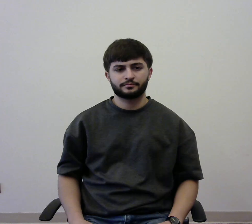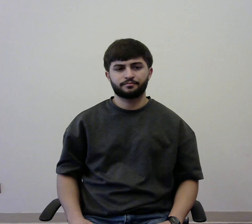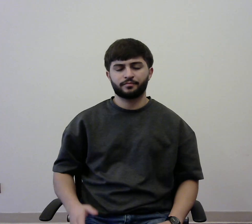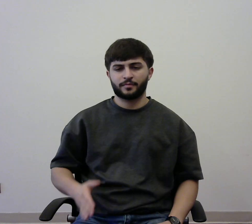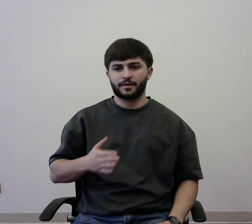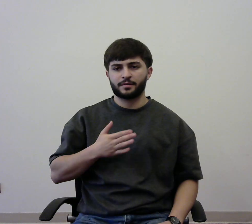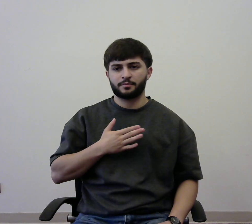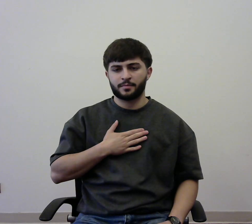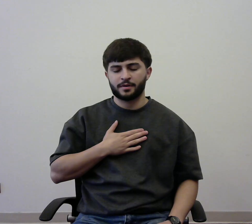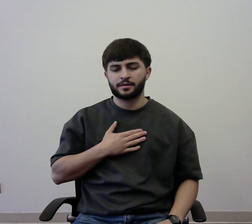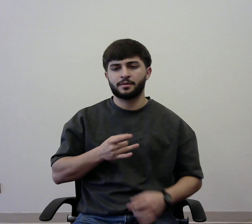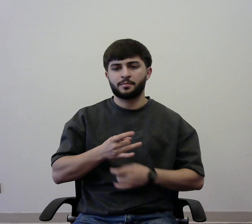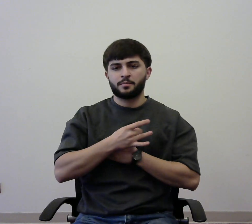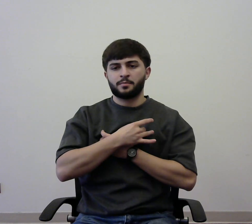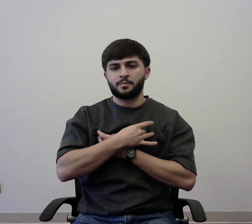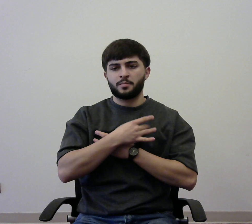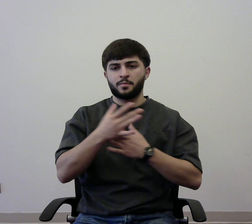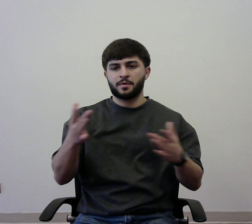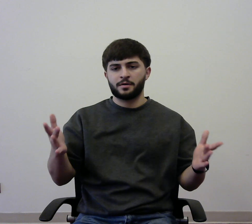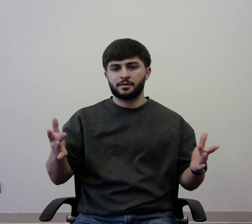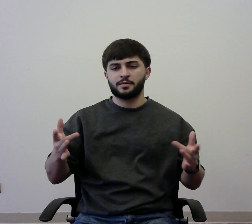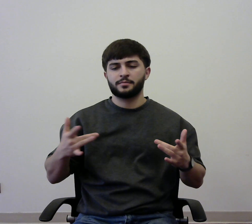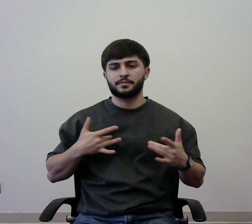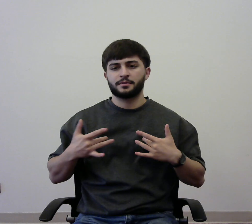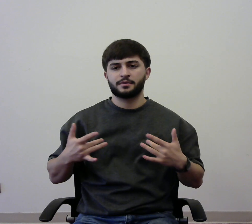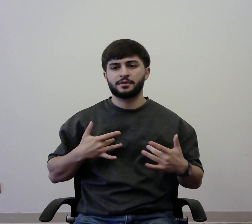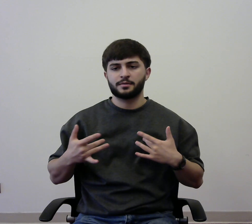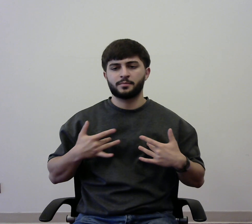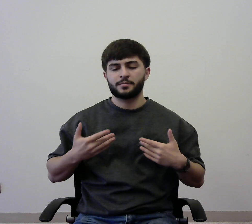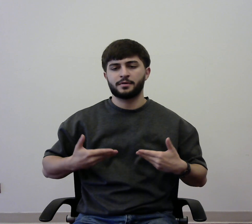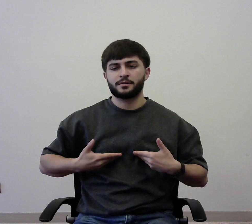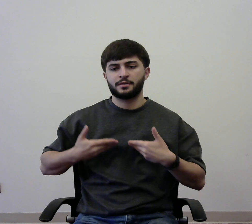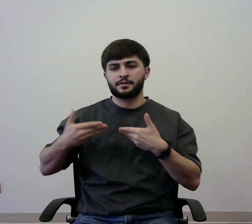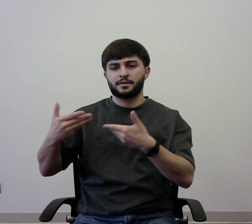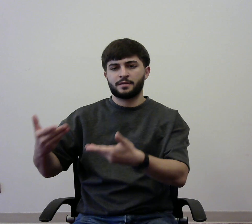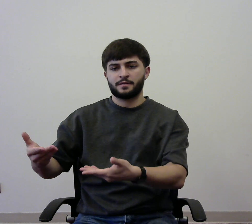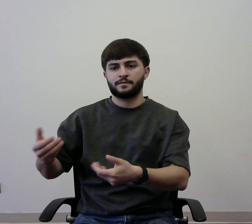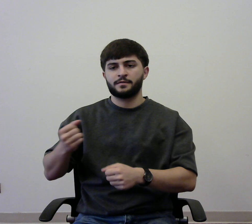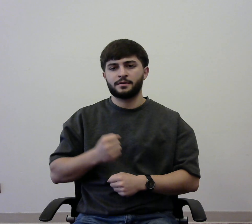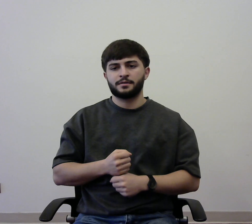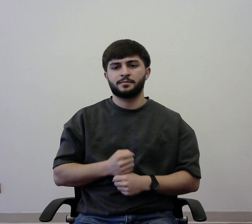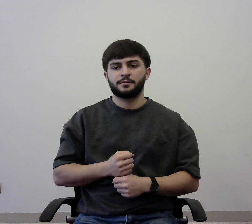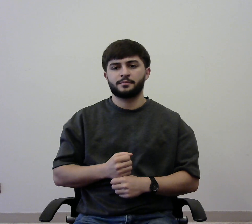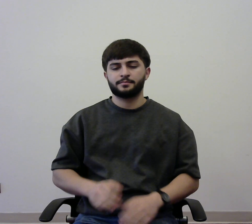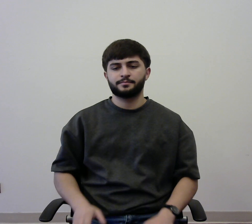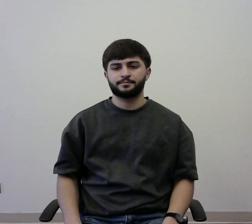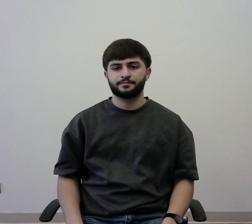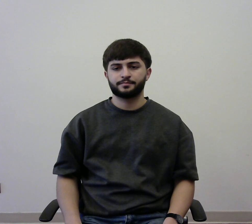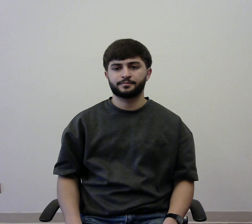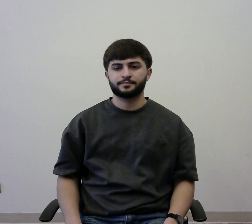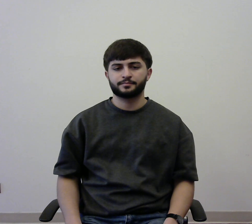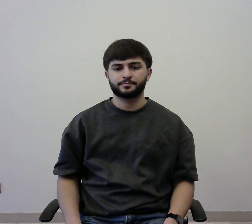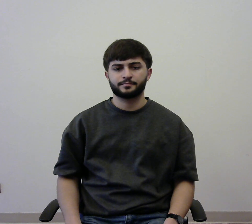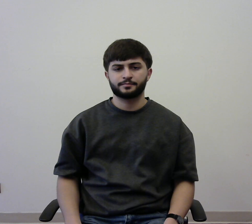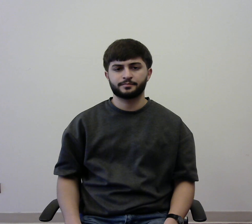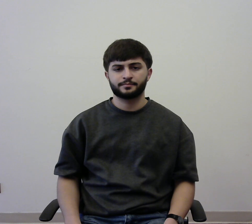Məni bayram tədbirinə dəvət ediblər